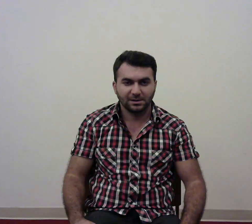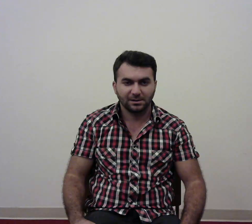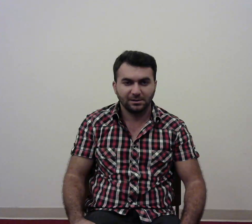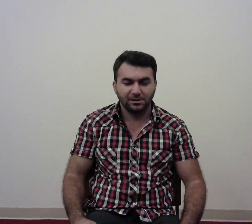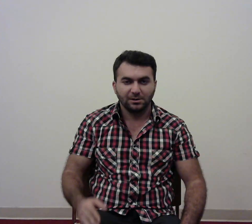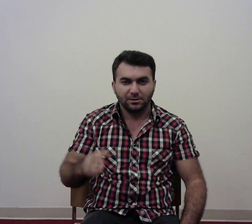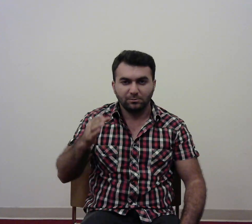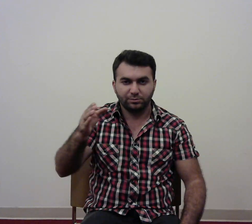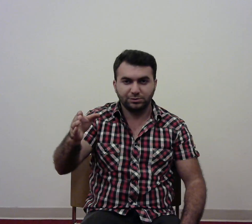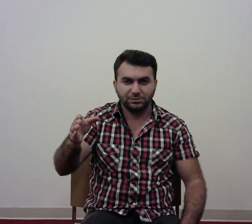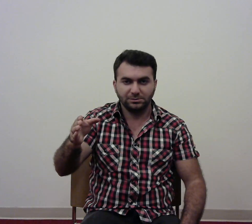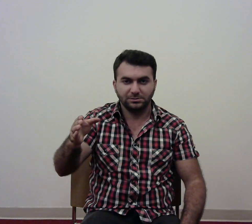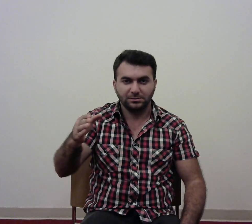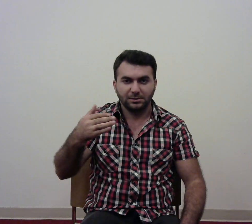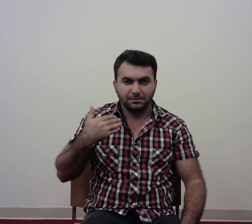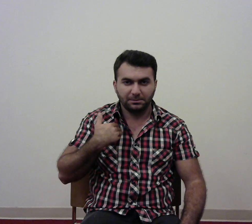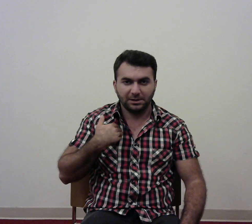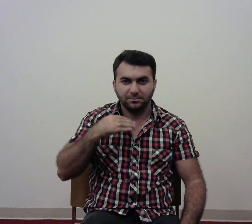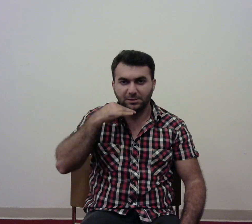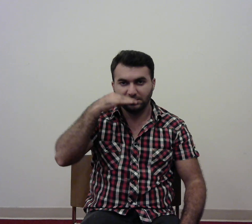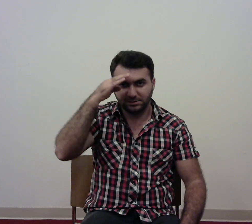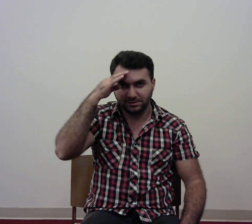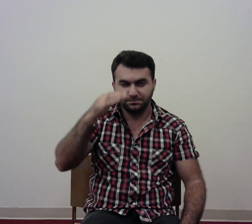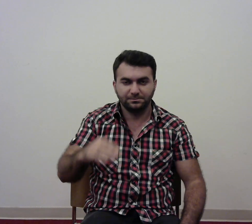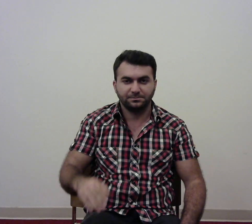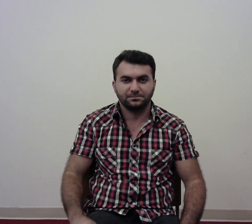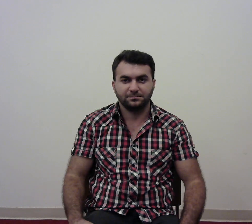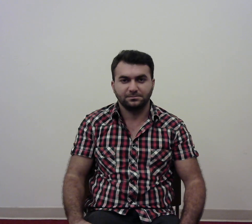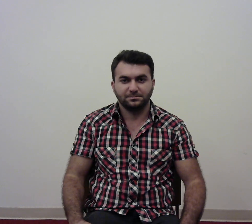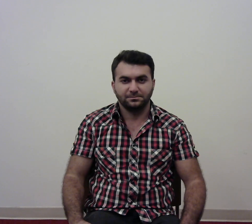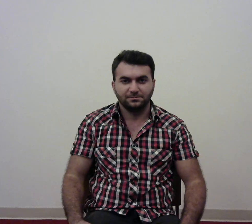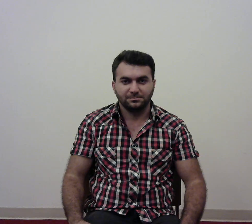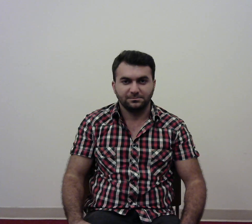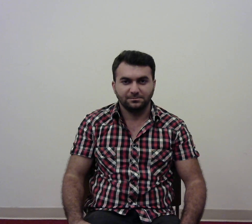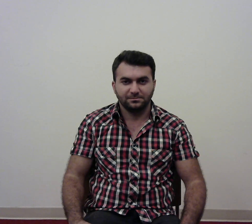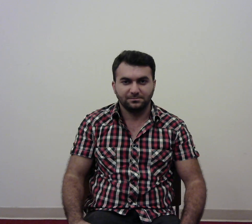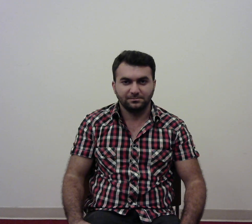Bu mənim atamdır